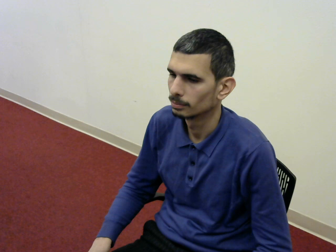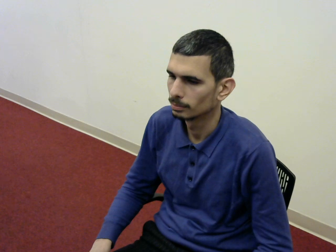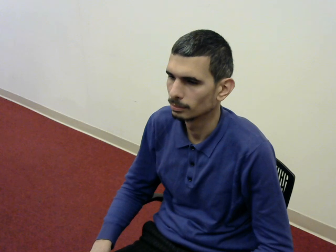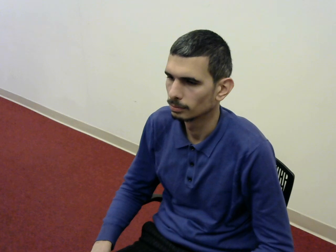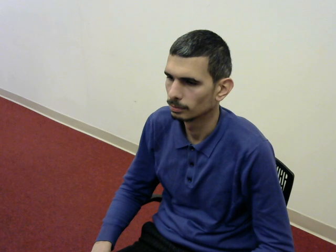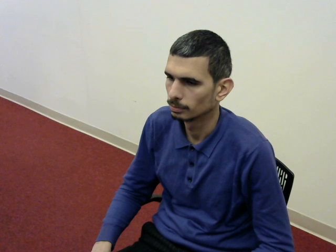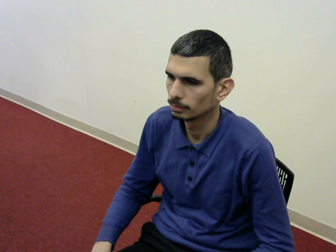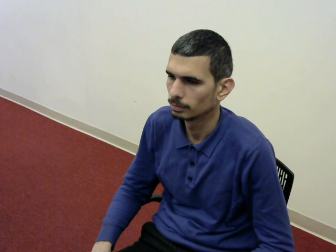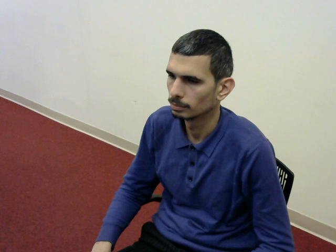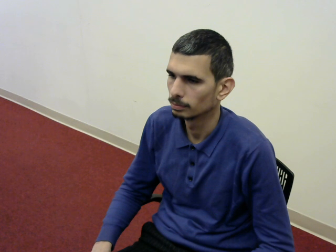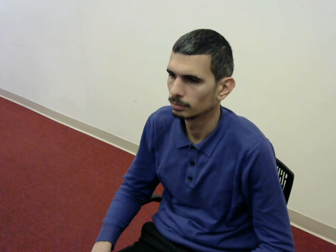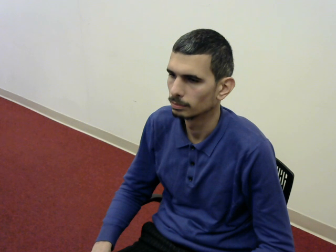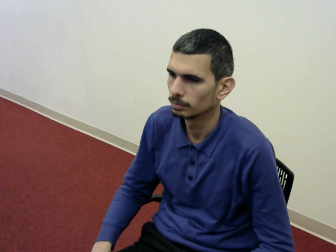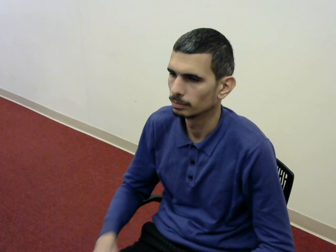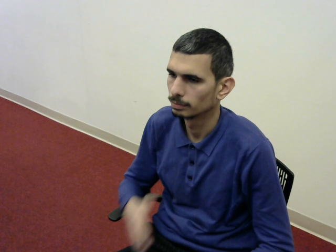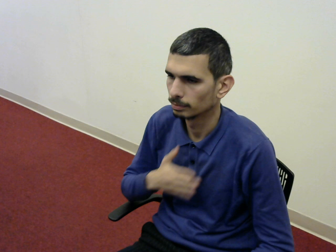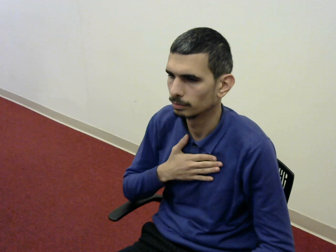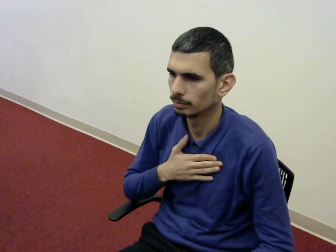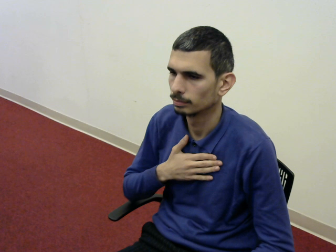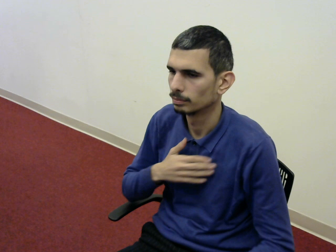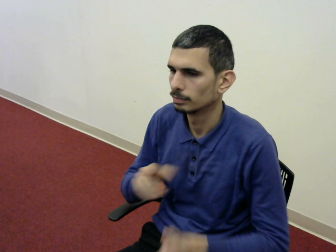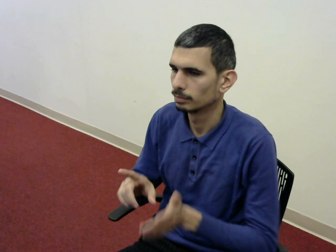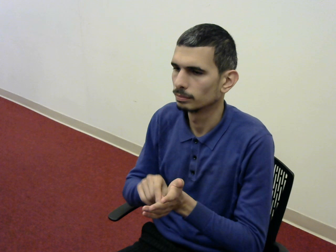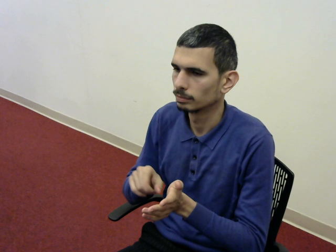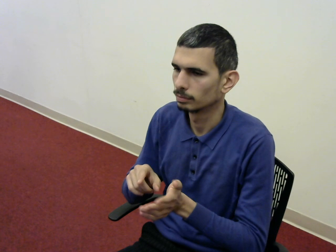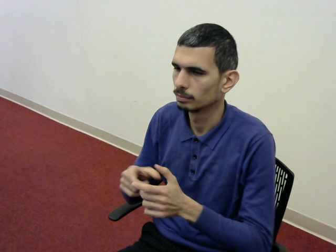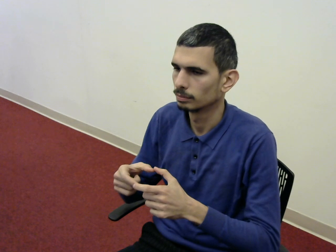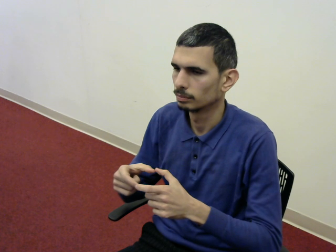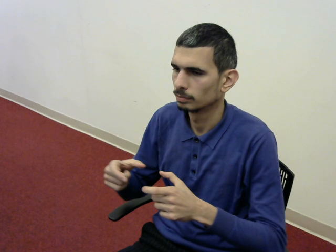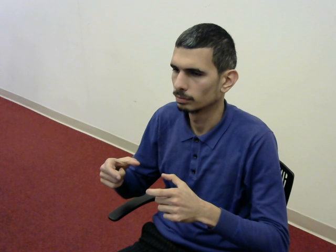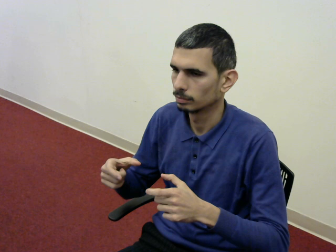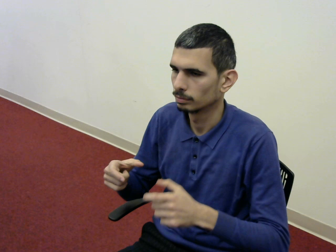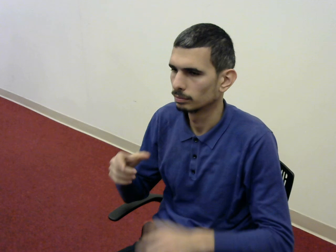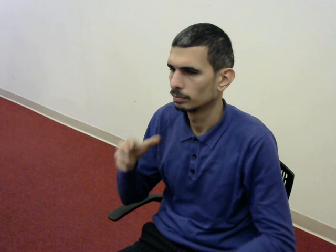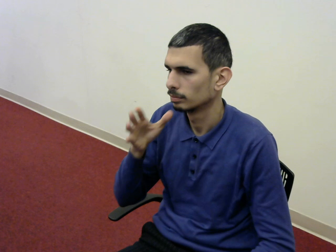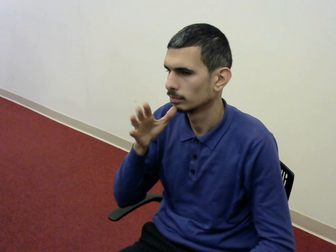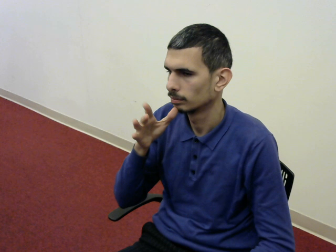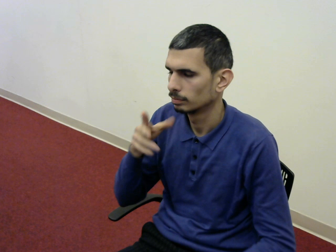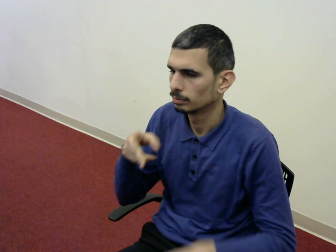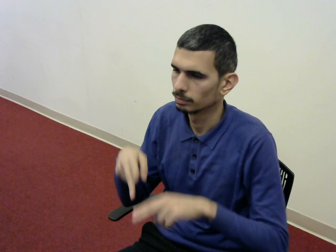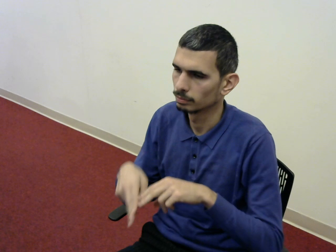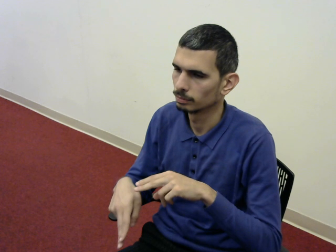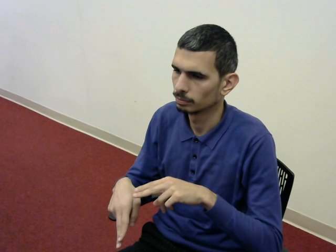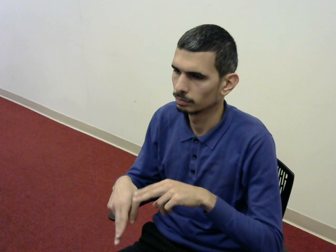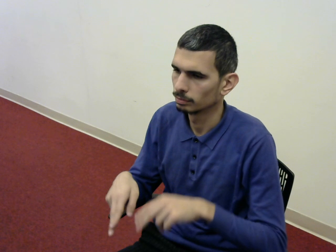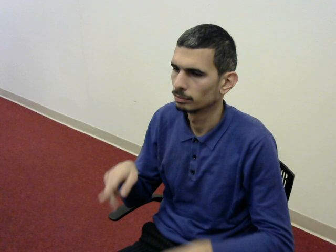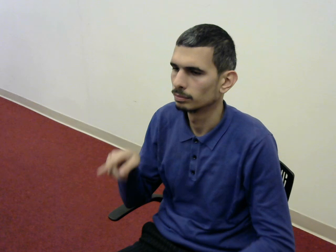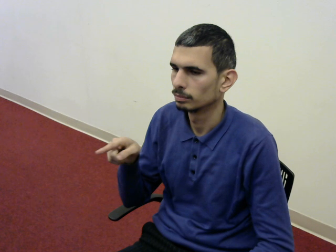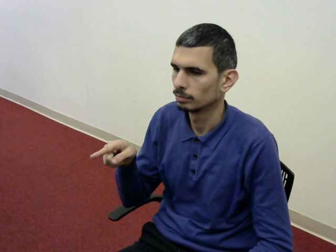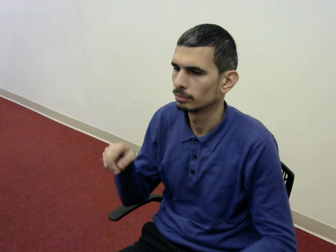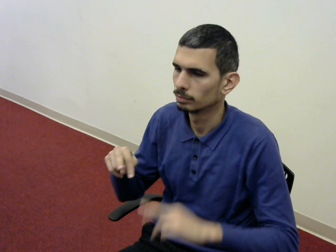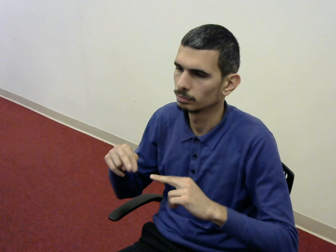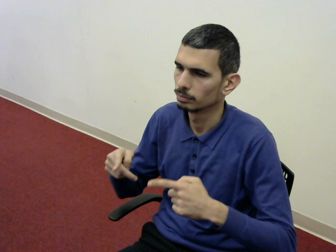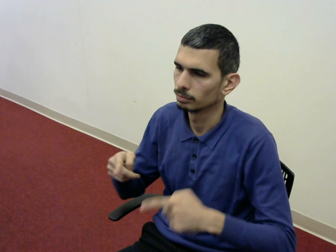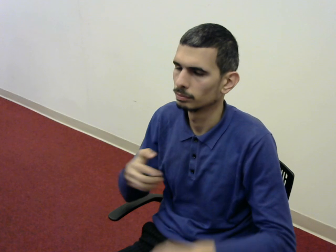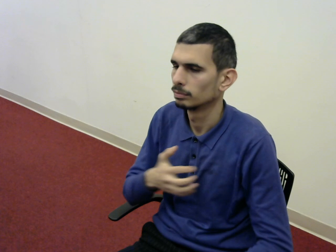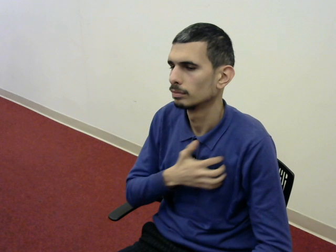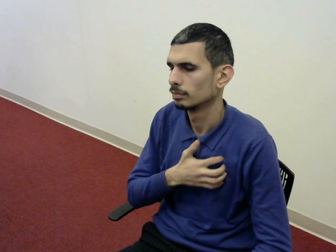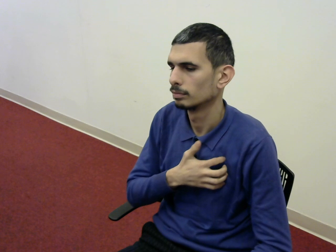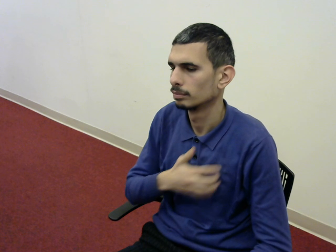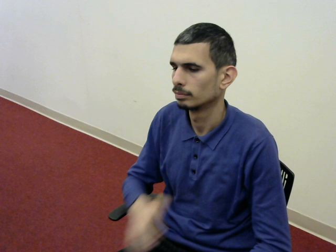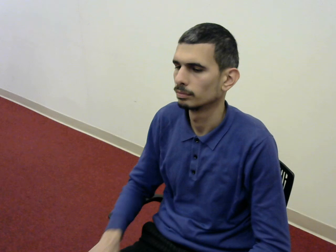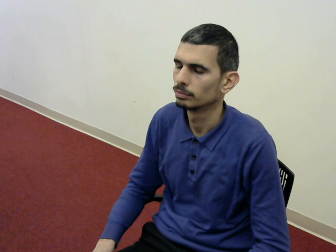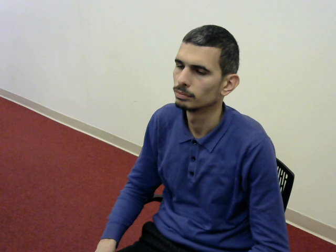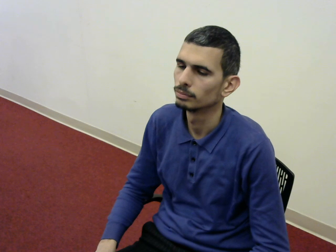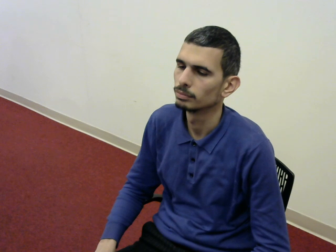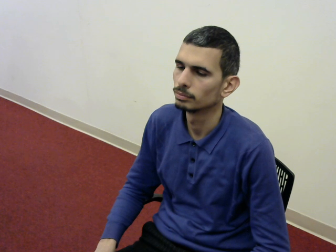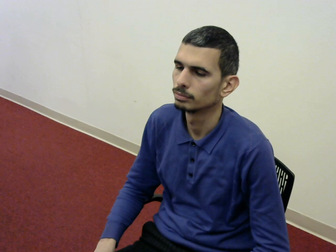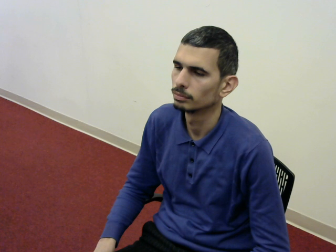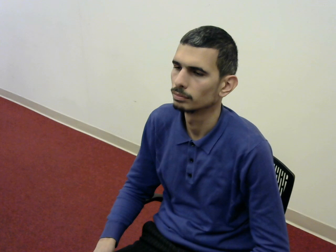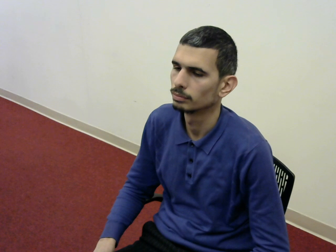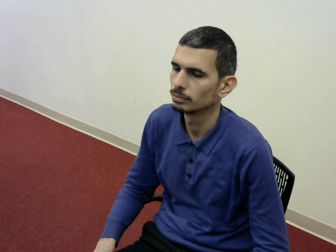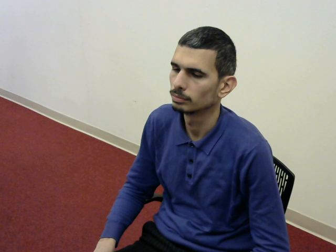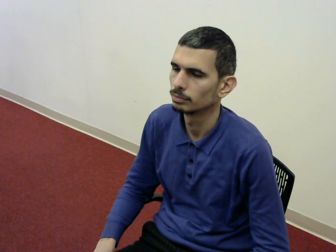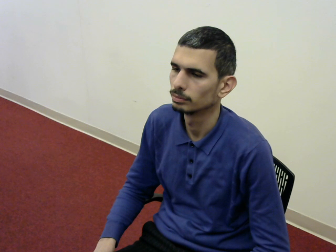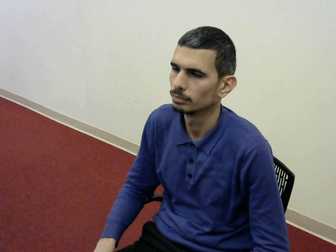Mənim pensiya kartımın müddəti bitib, onu dəyişmək istəyirəm